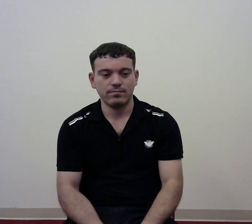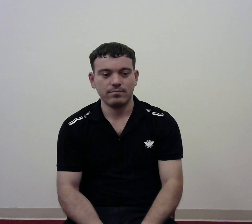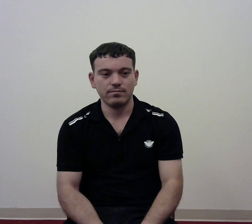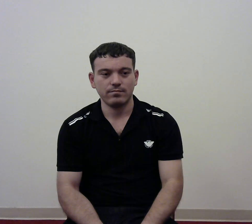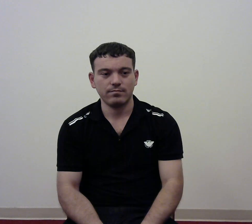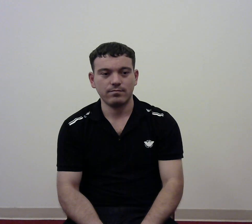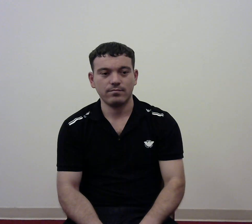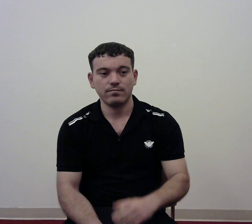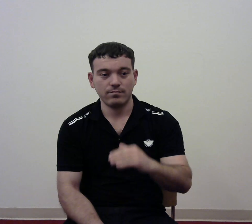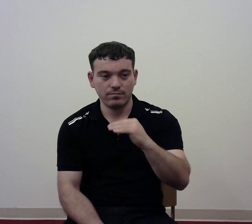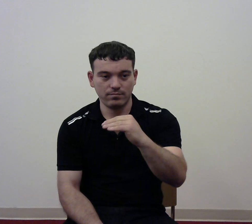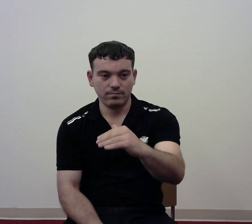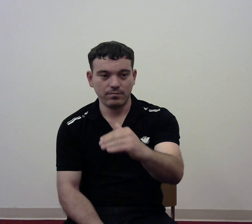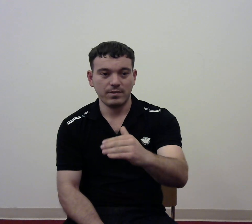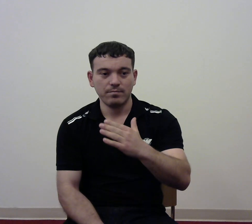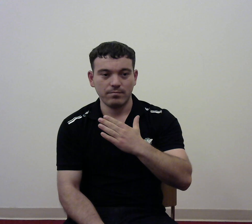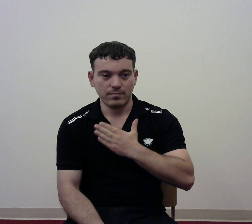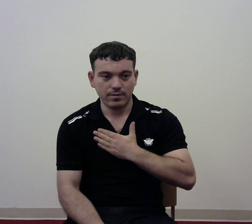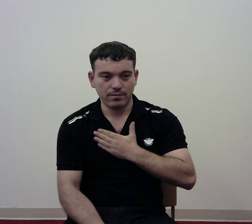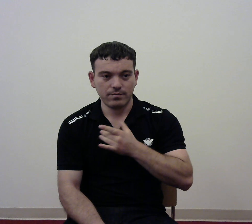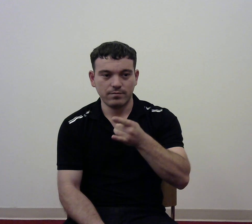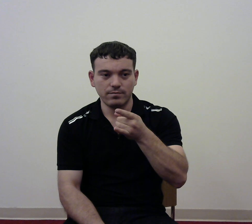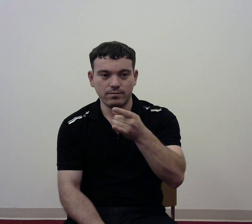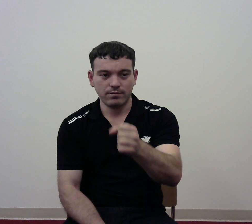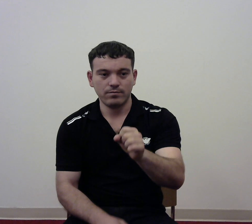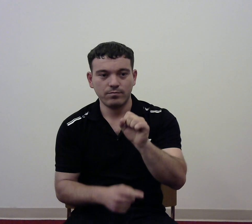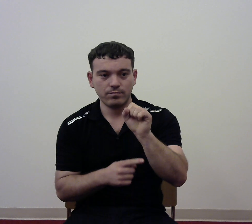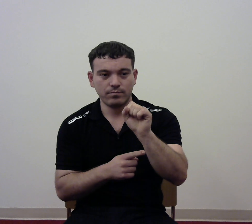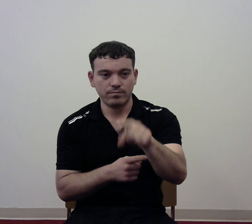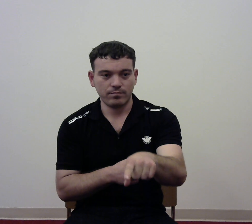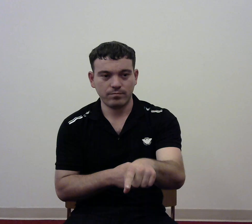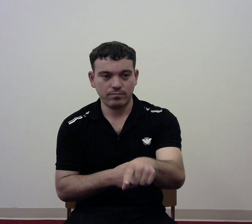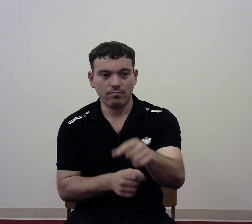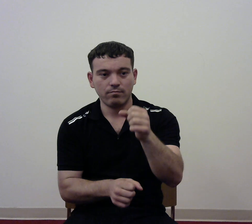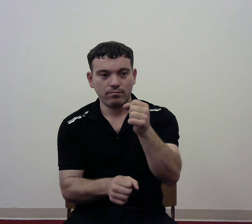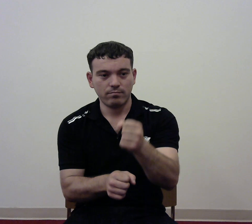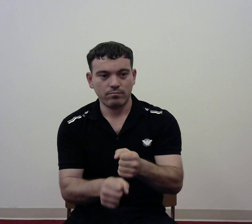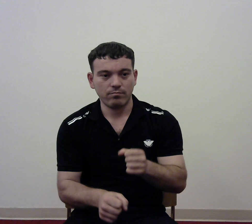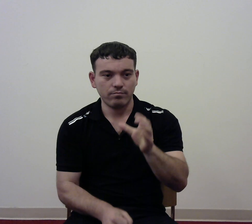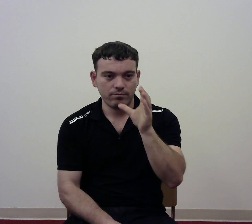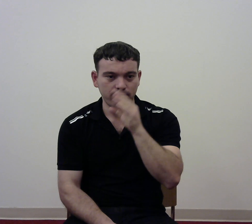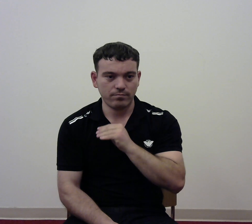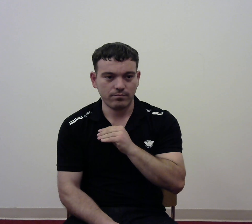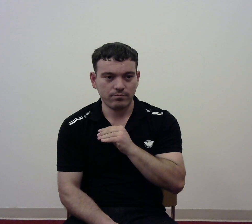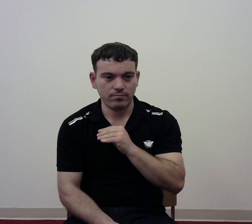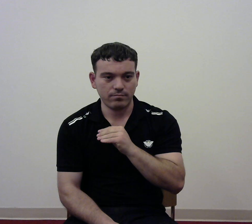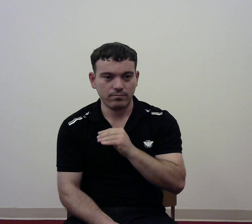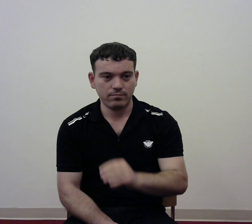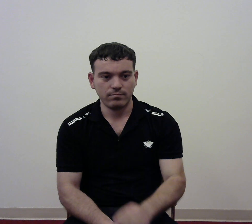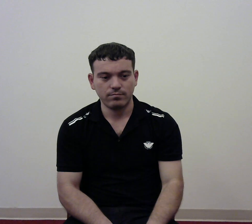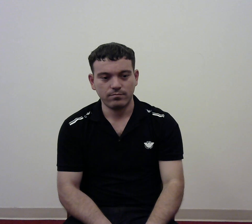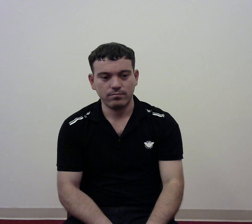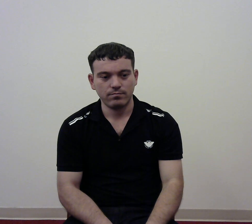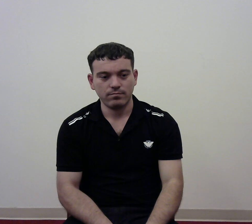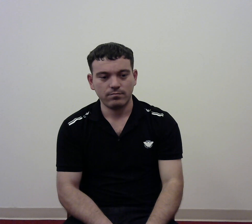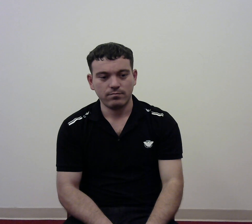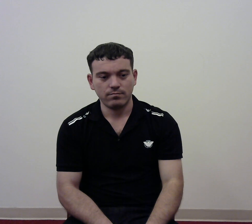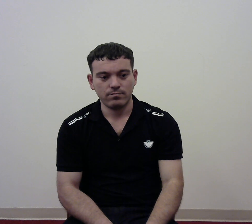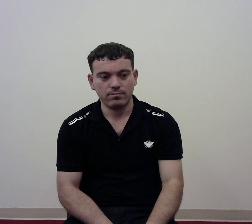Siz mənə taksi sifariş edə bilərsinizmi?